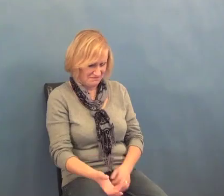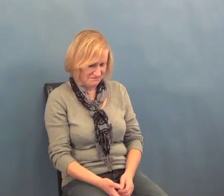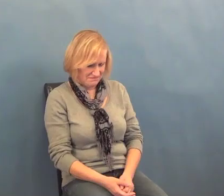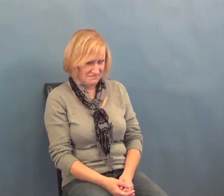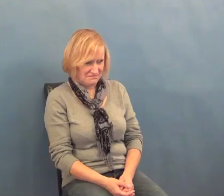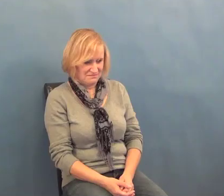Sanki.